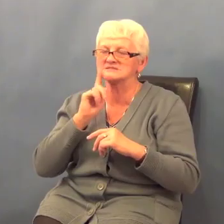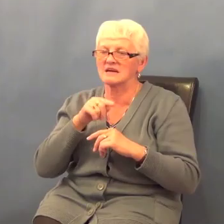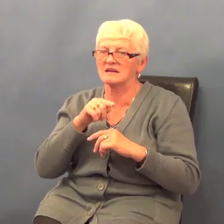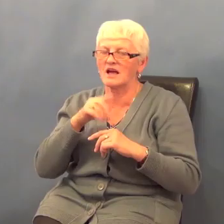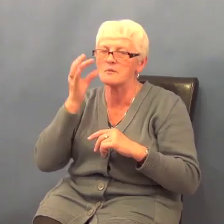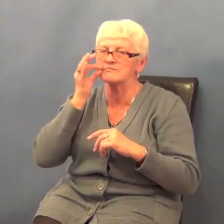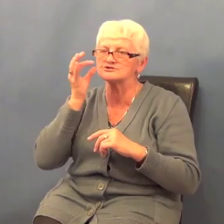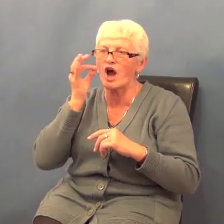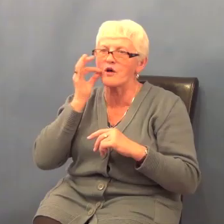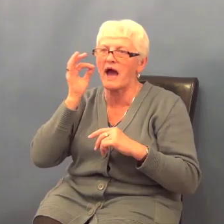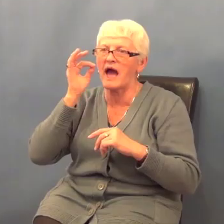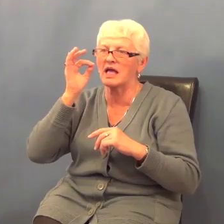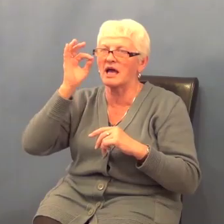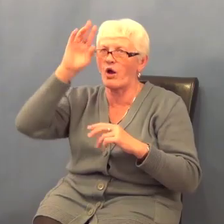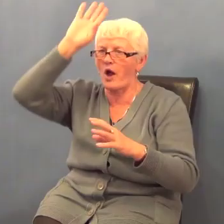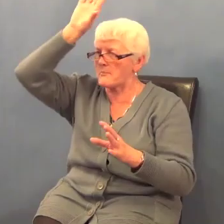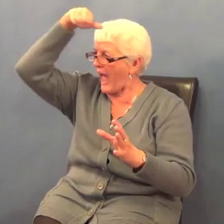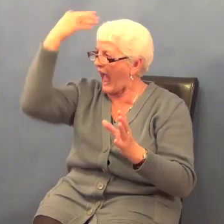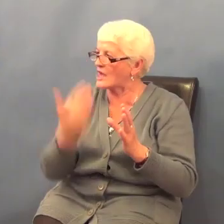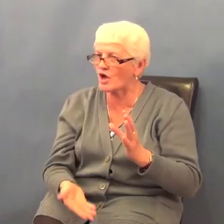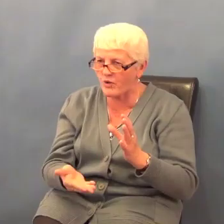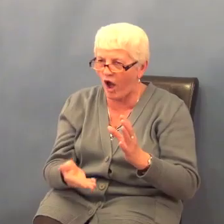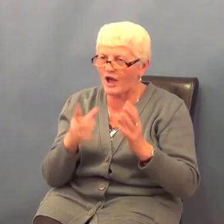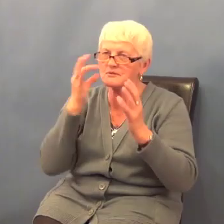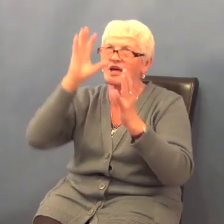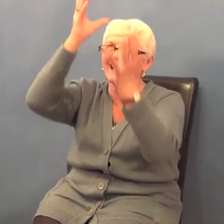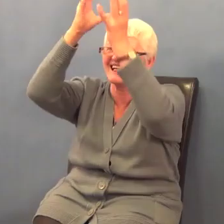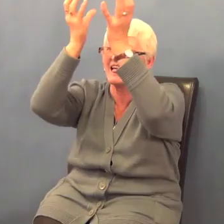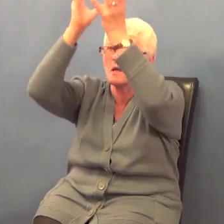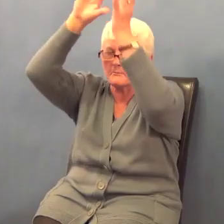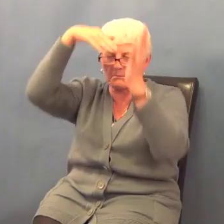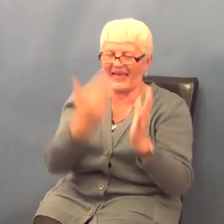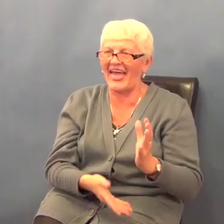Pszczeli kokon spadł z drzewa na ziemię.